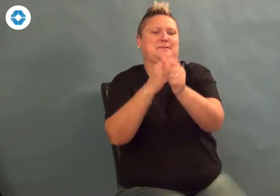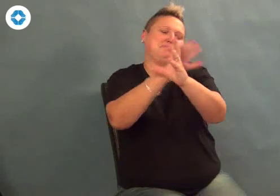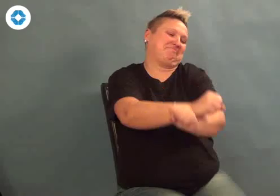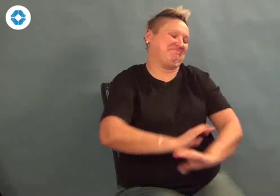Koniec.